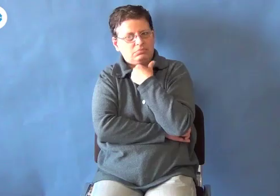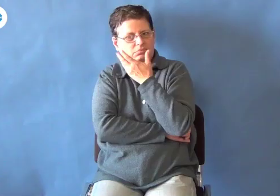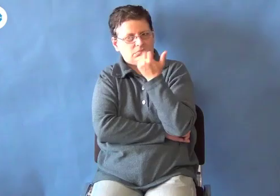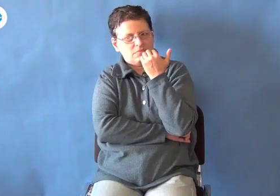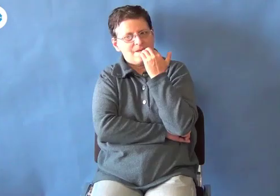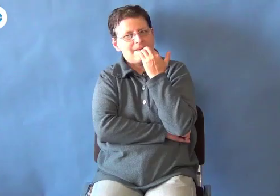Nie wiem.